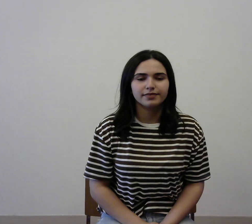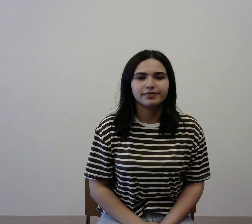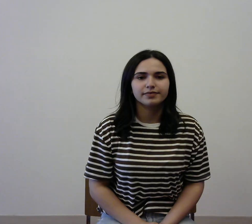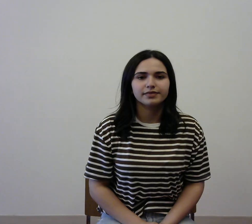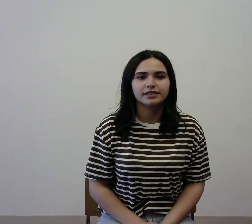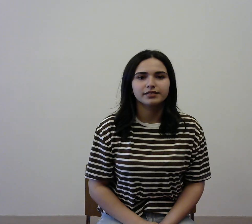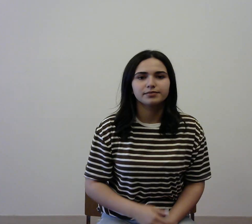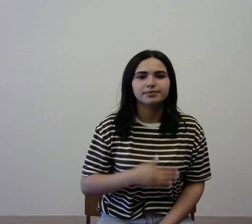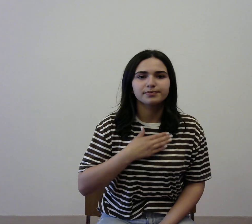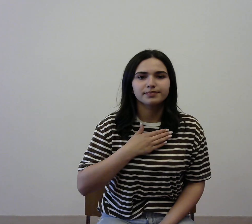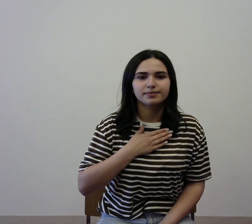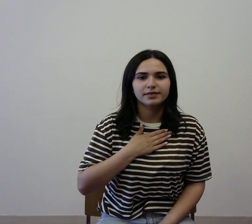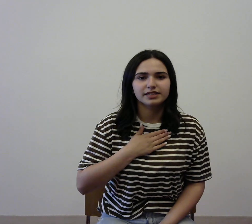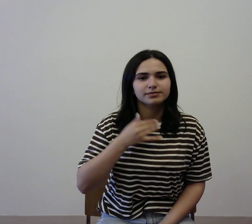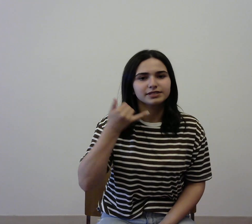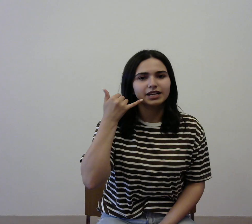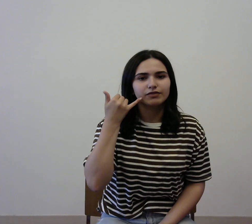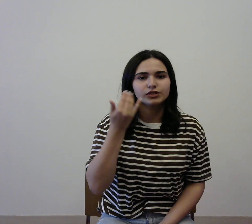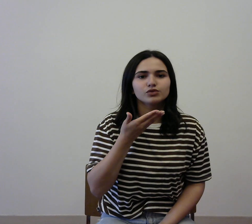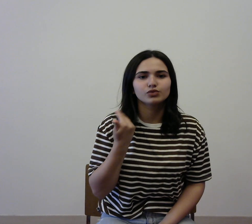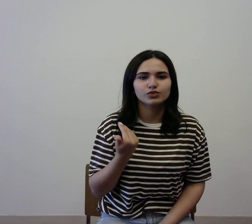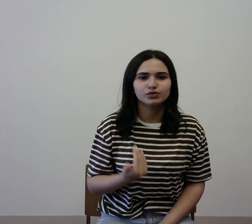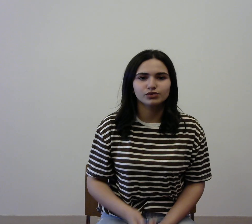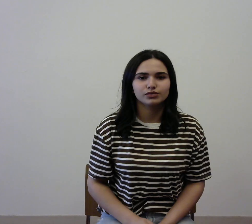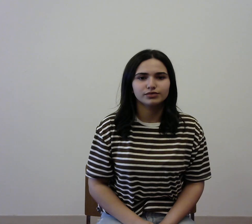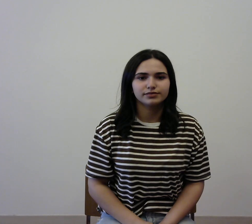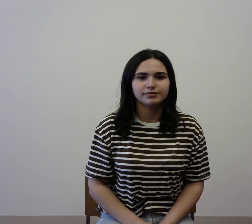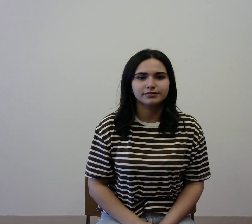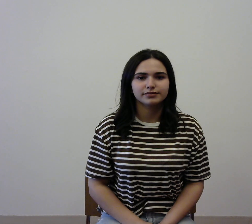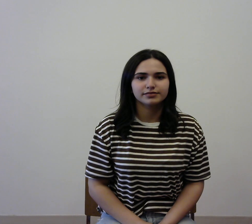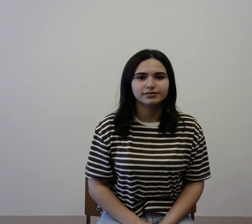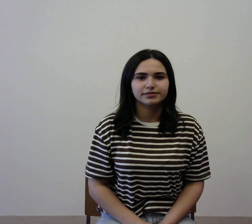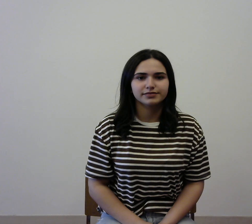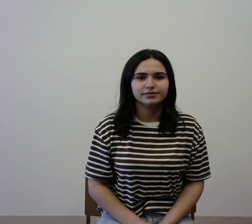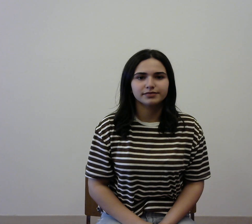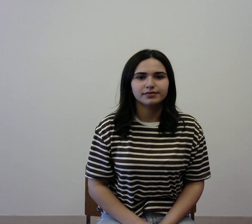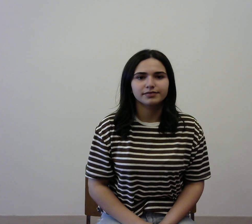Mənim telefonum yoxdur